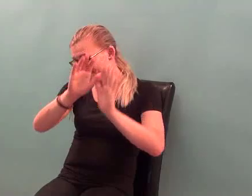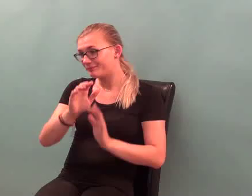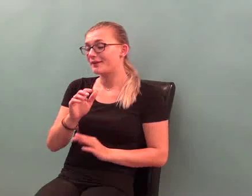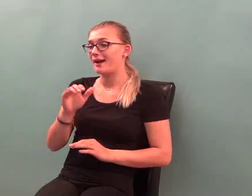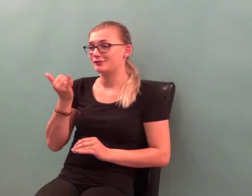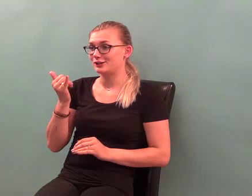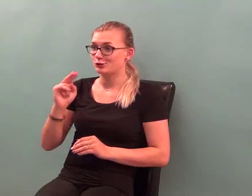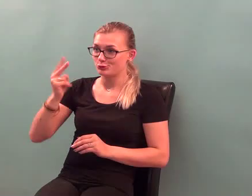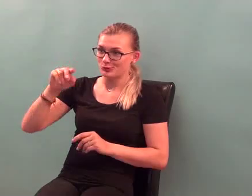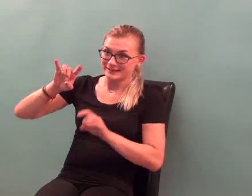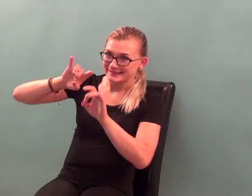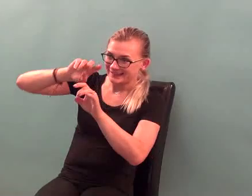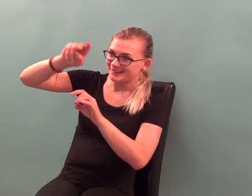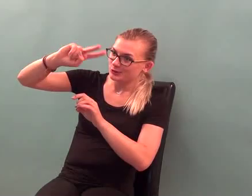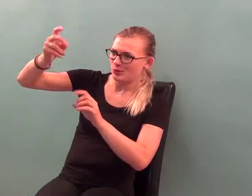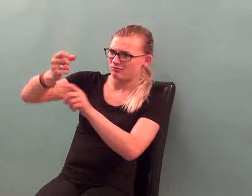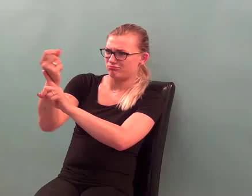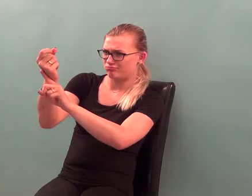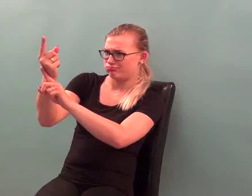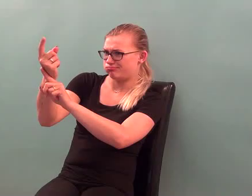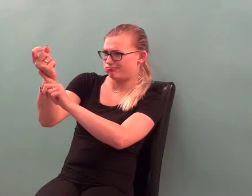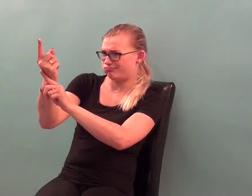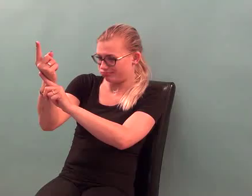A dziecko znowu biegnie i rzuca w drugie okno kamieniami.